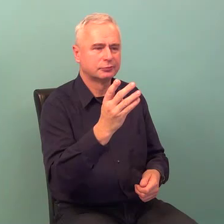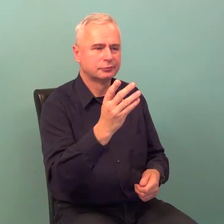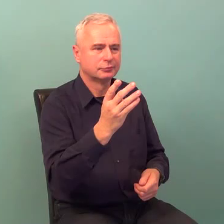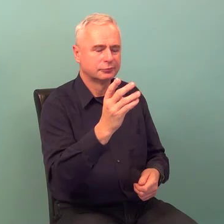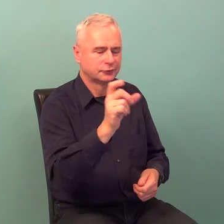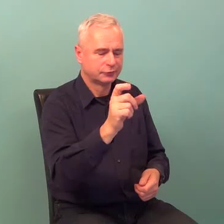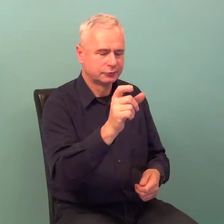Czwartek.